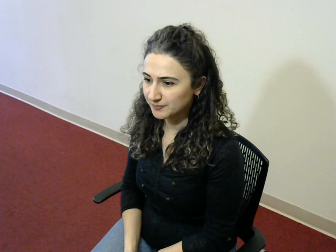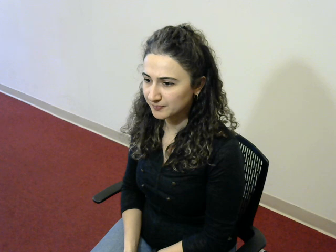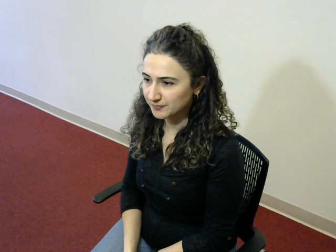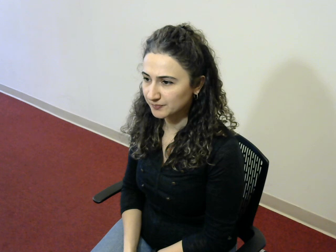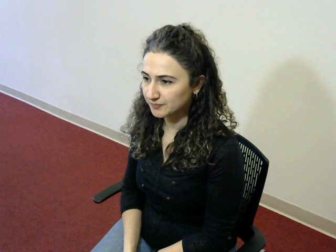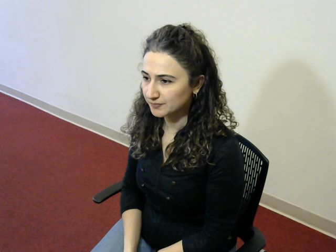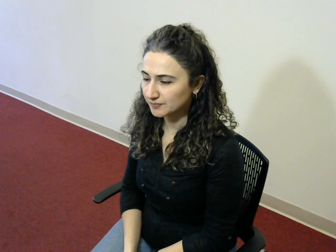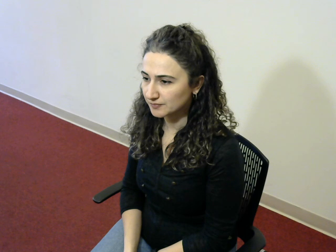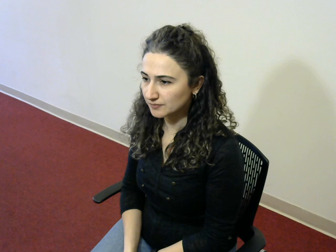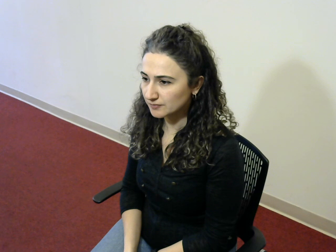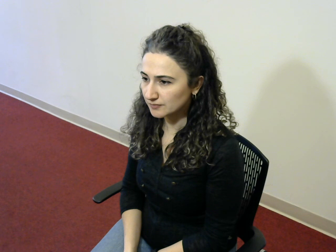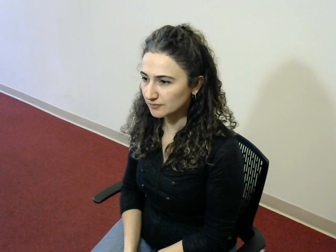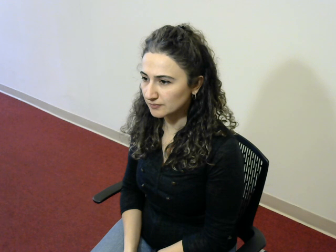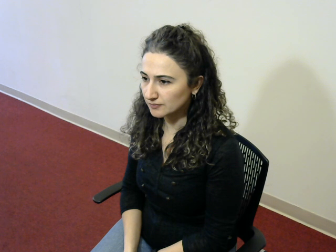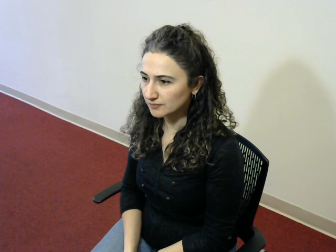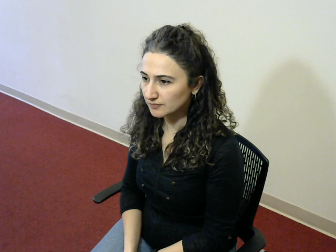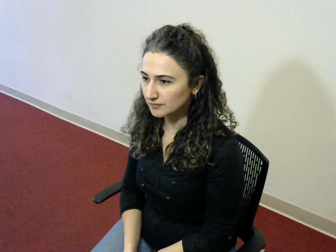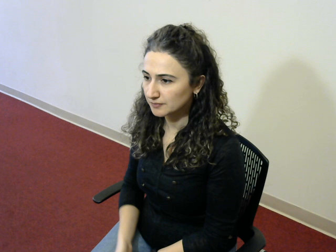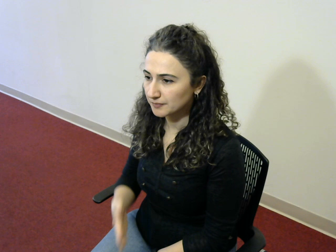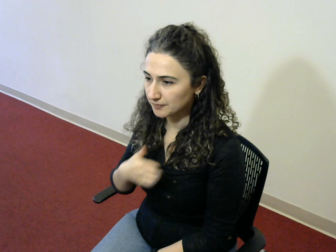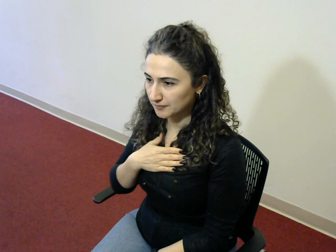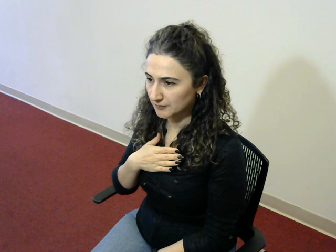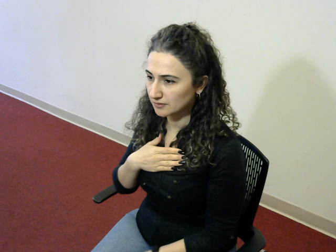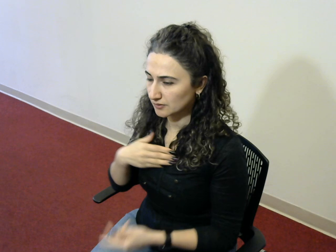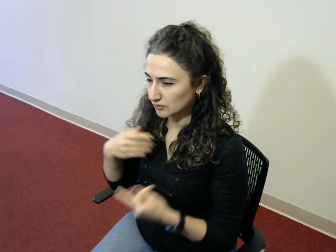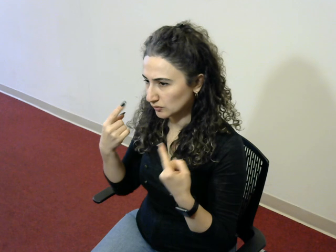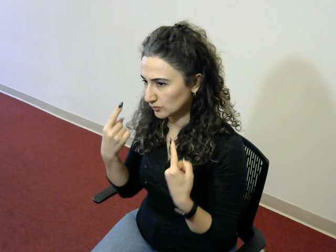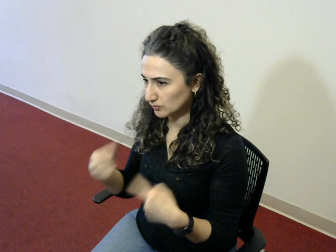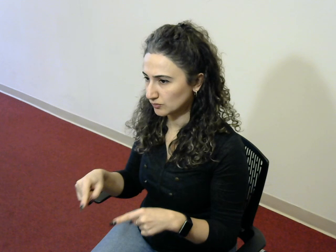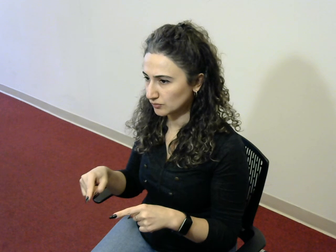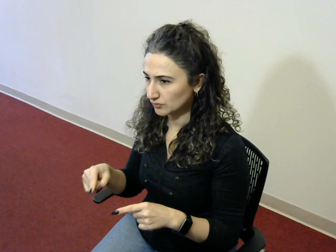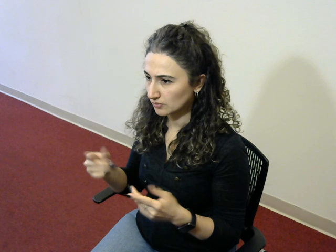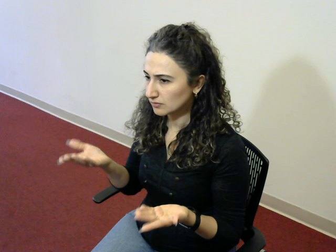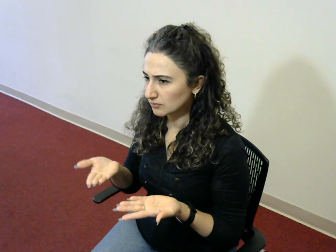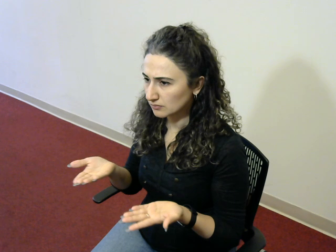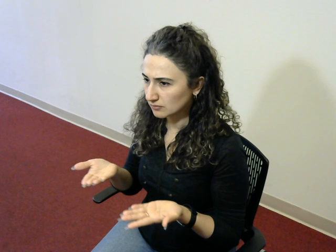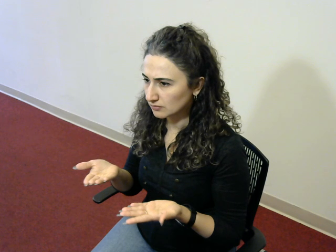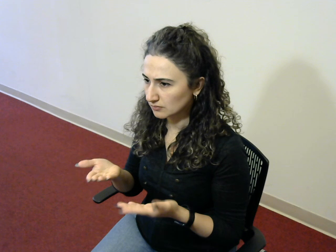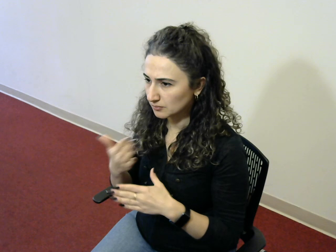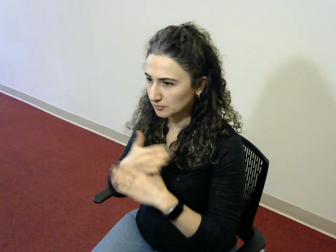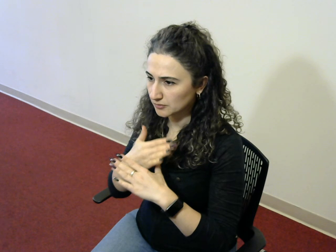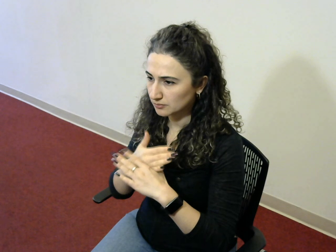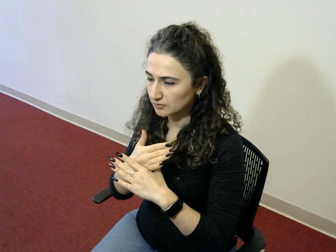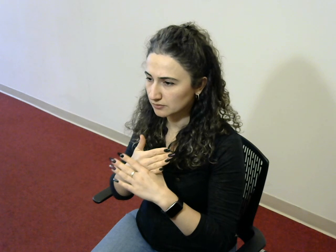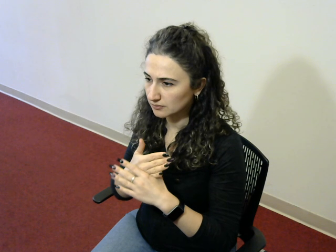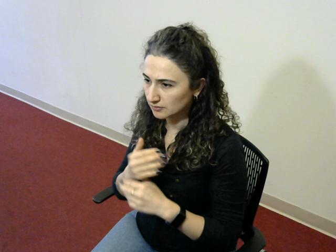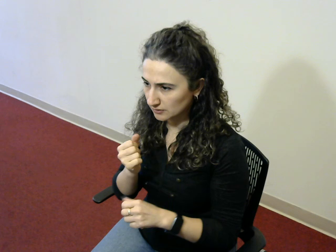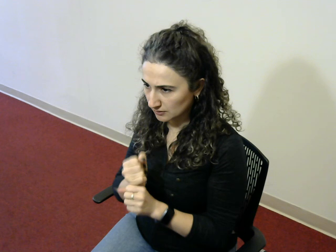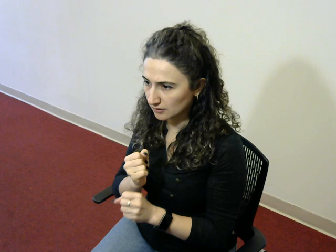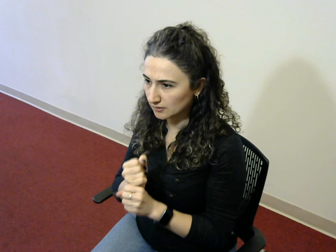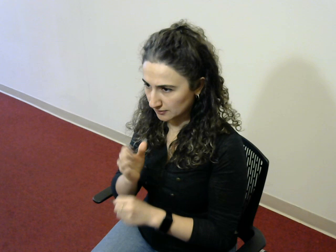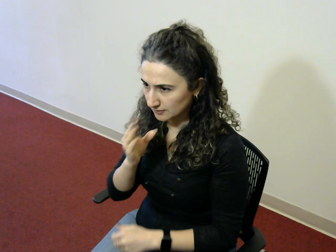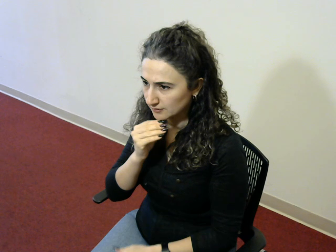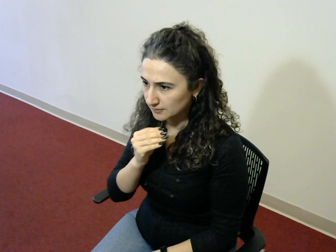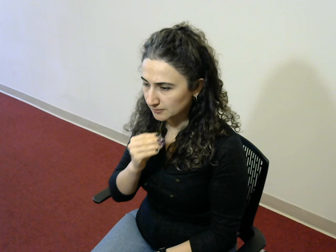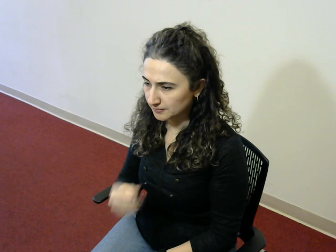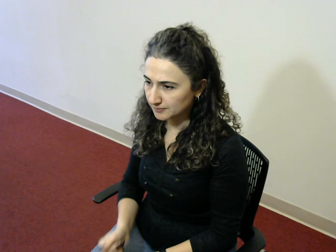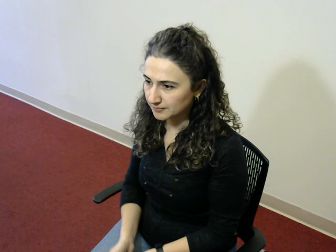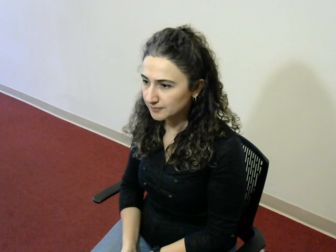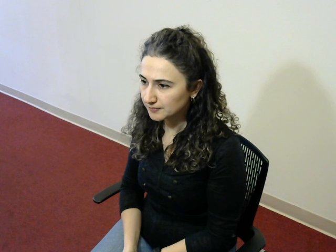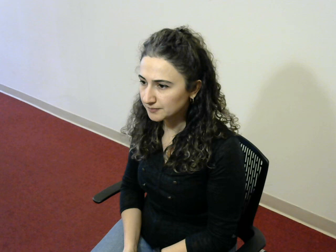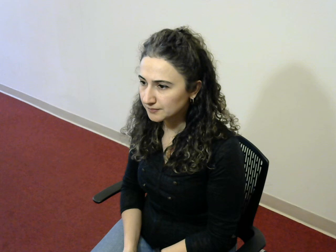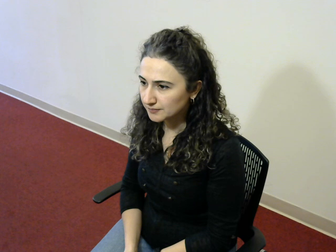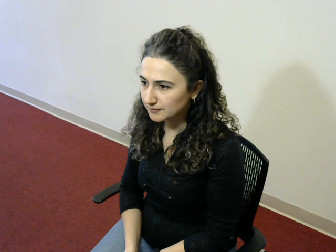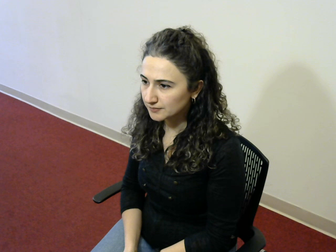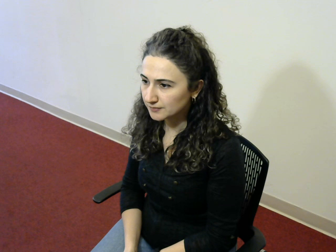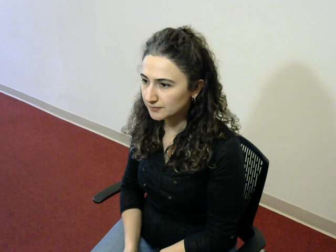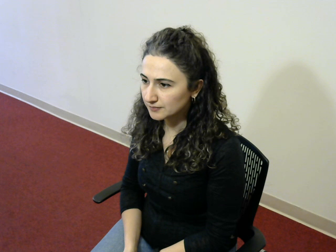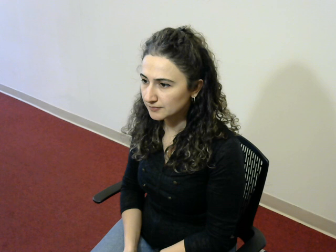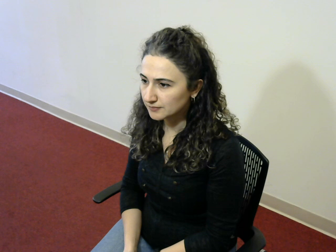Mənə başqa hansı köməkliyi edə bilərsiniz?